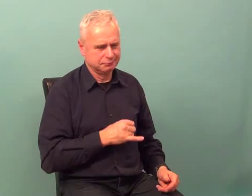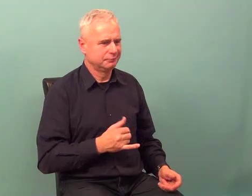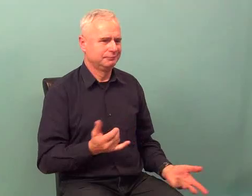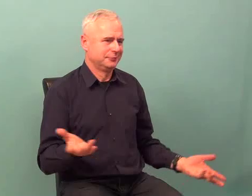Koniec.